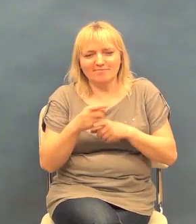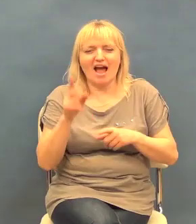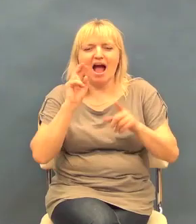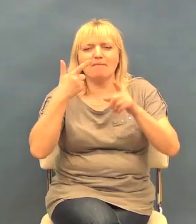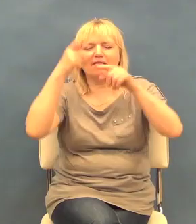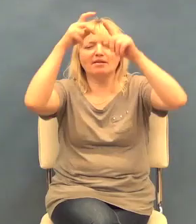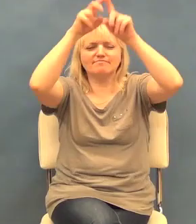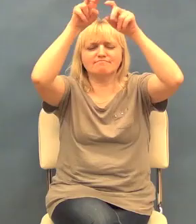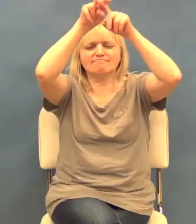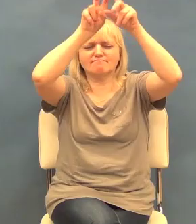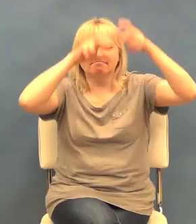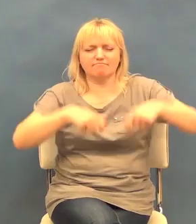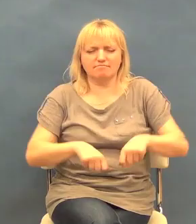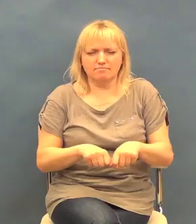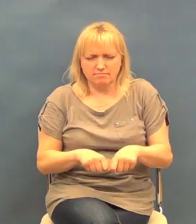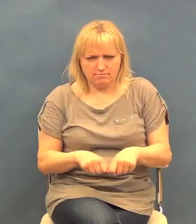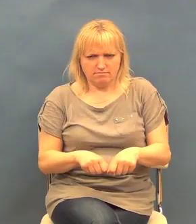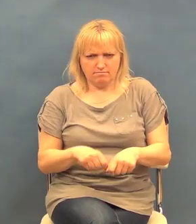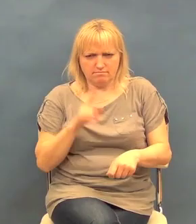A ten pan schodzi na dół i z niedowierzeniem patrzy.